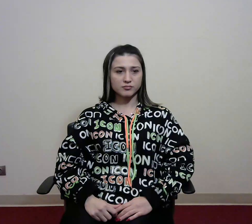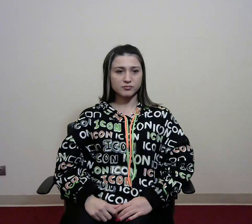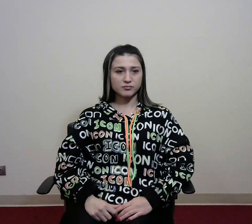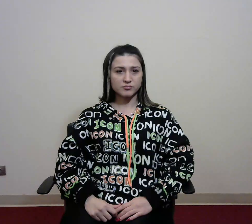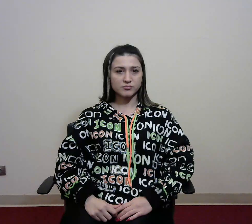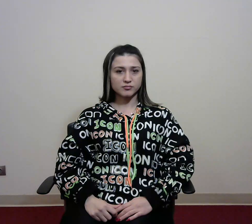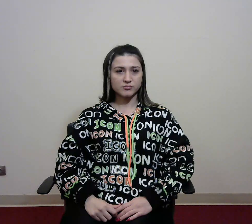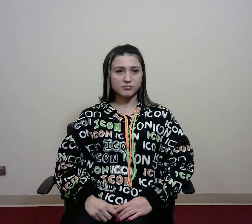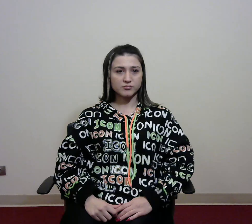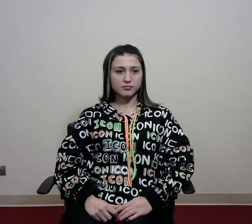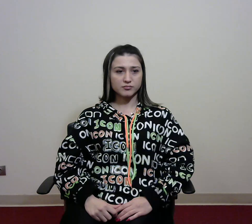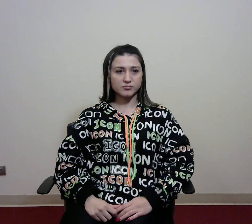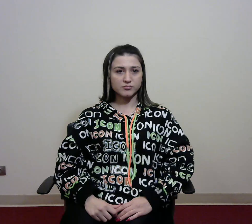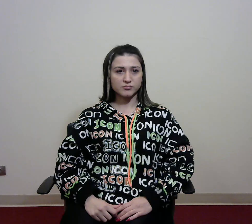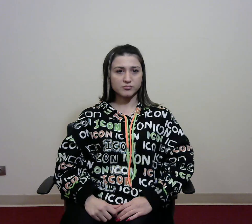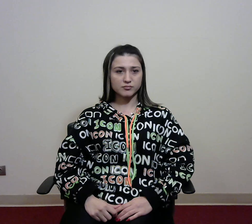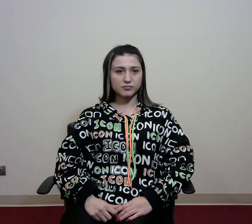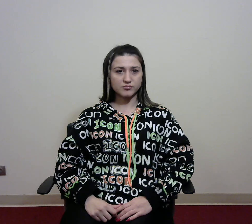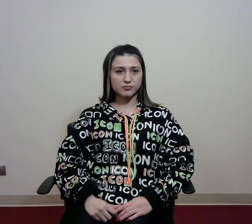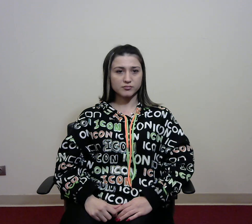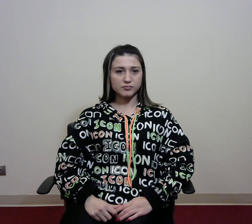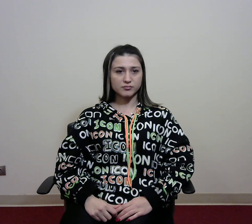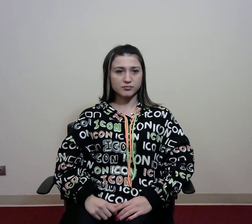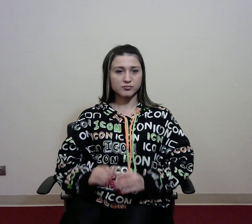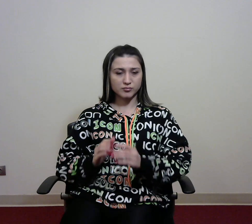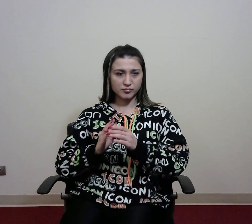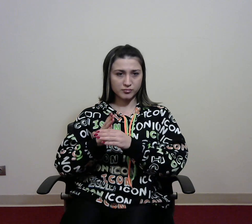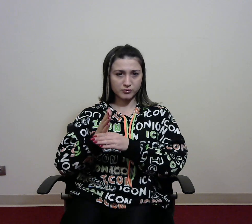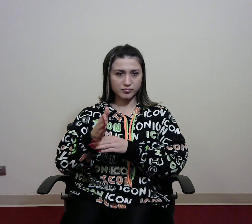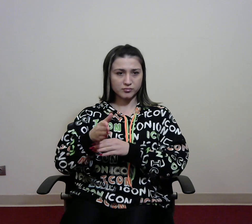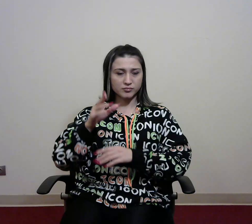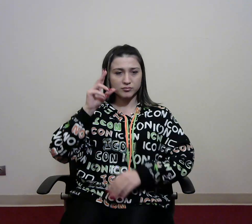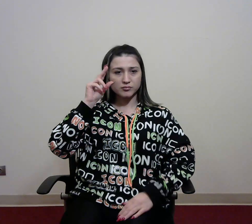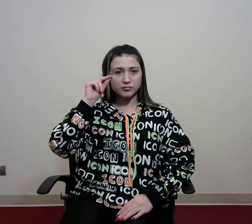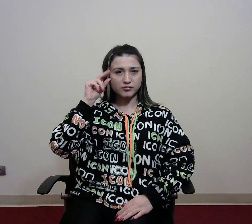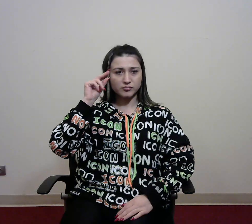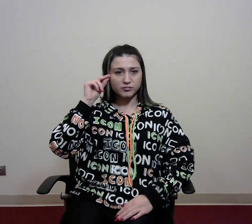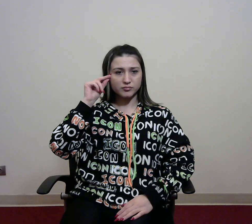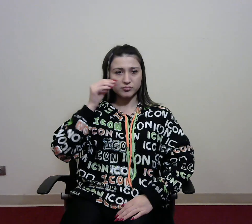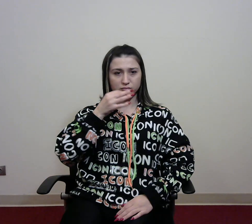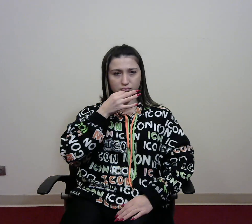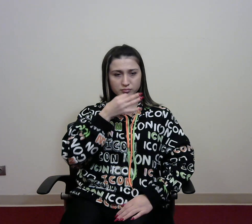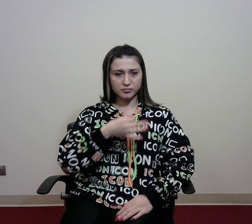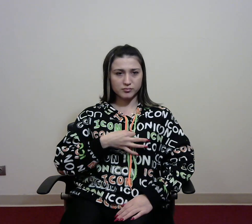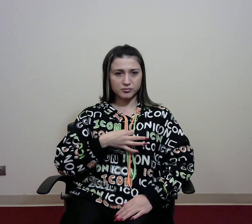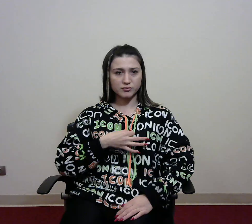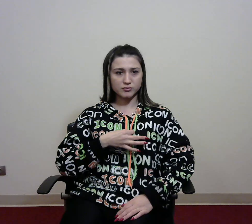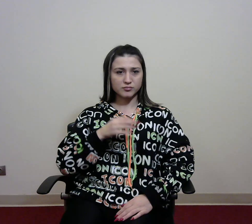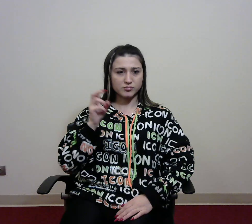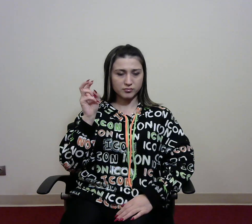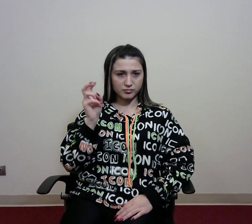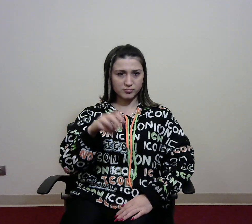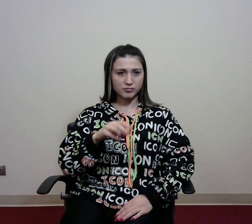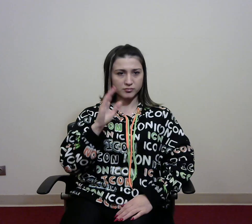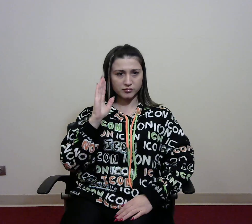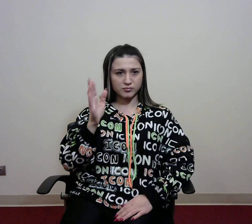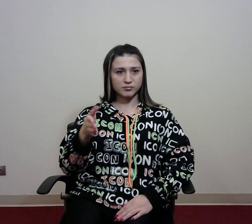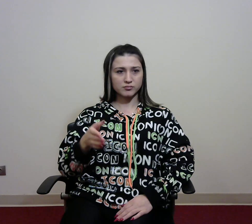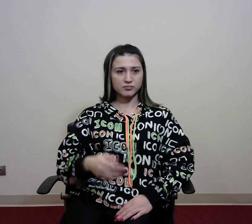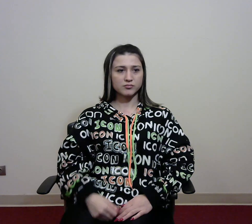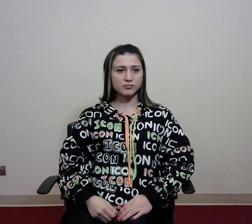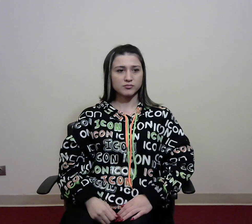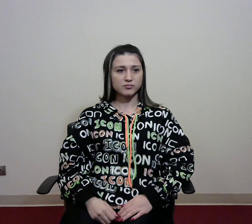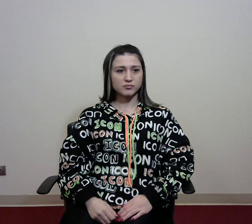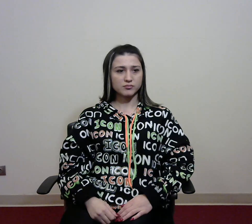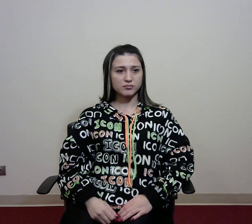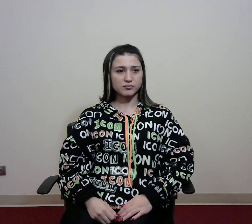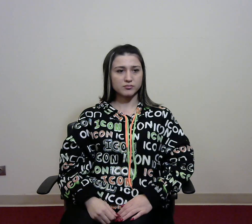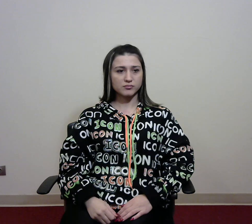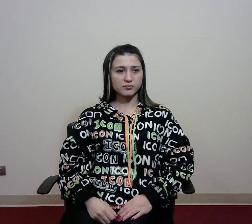Müraciətimə nə vaxt cavab gələcək?